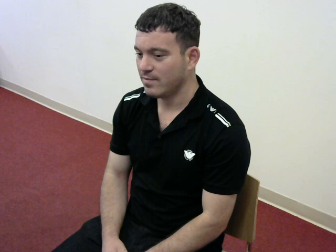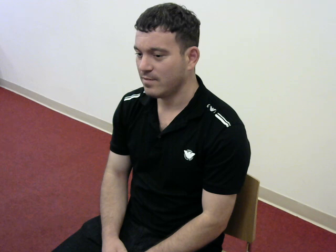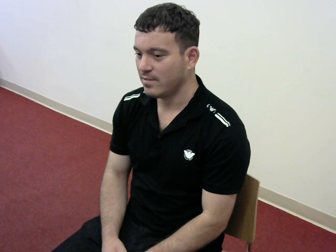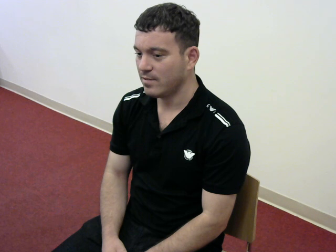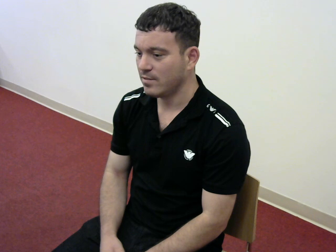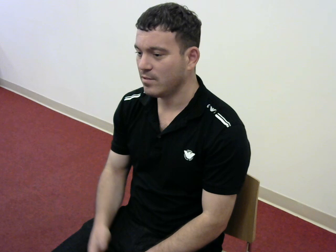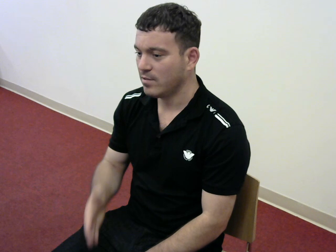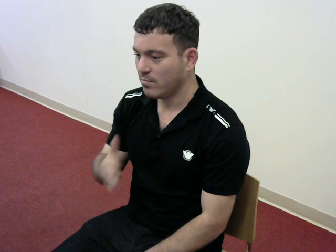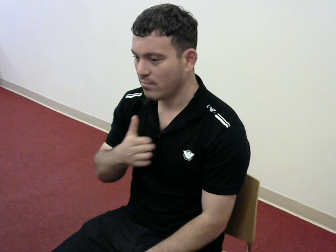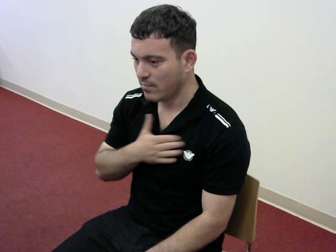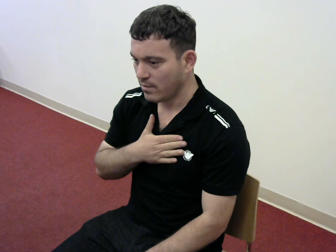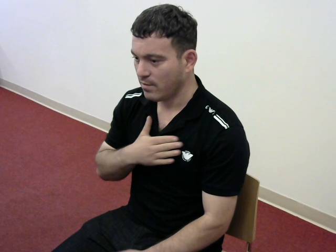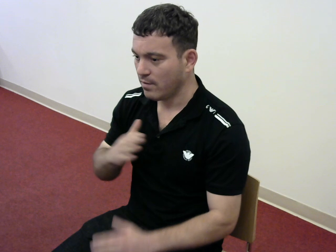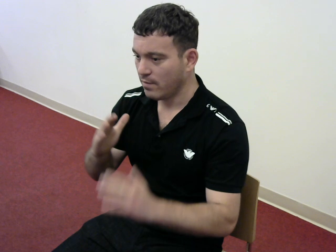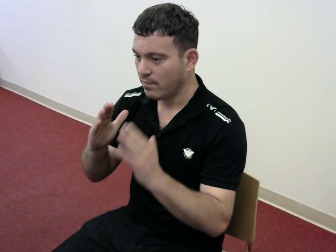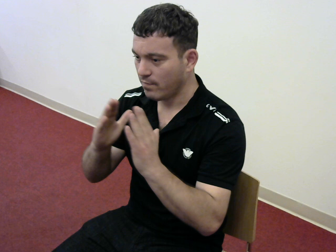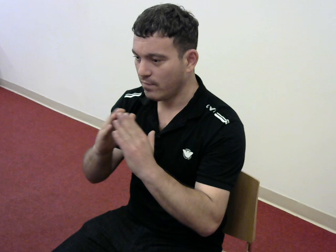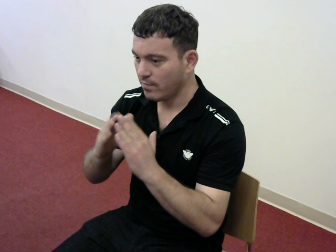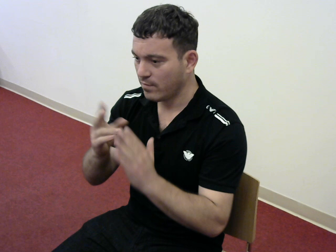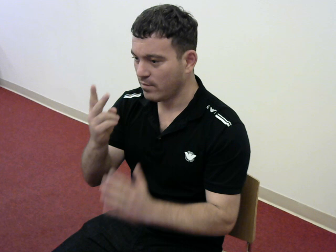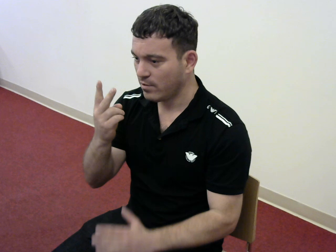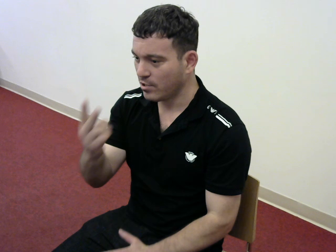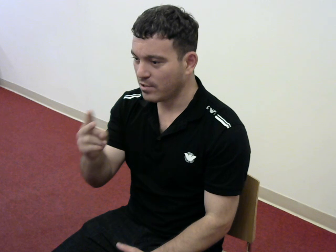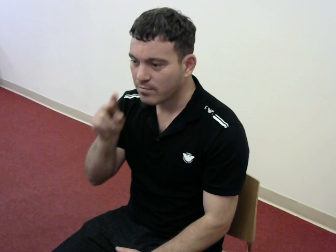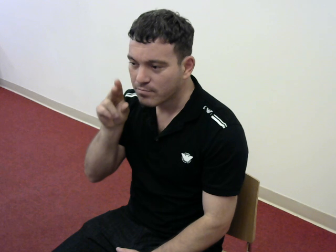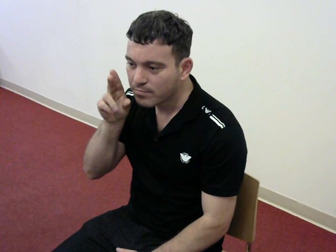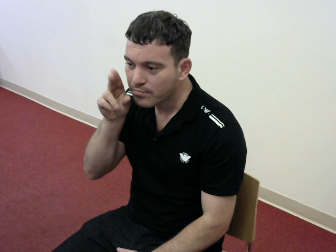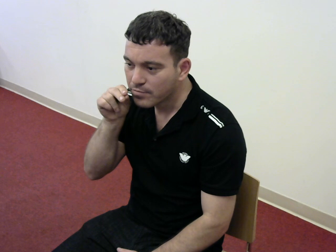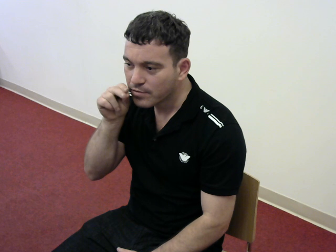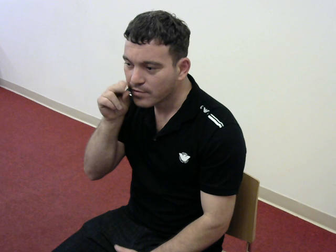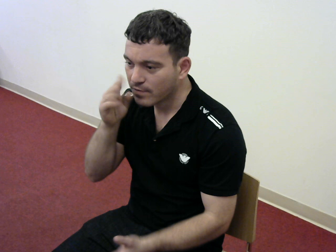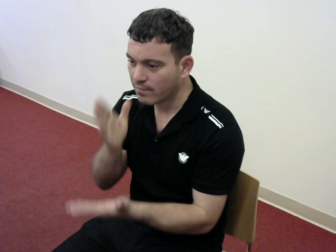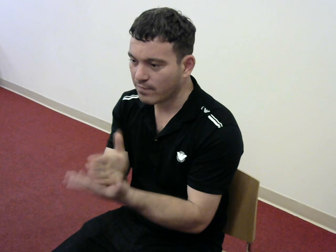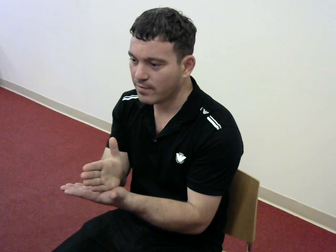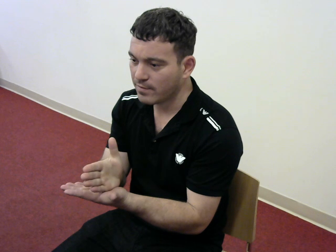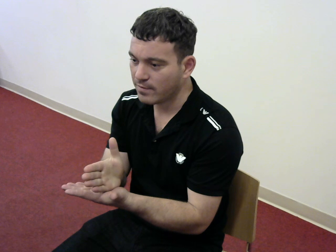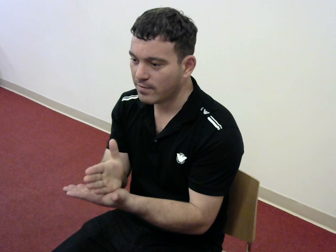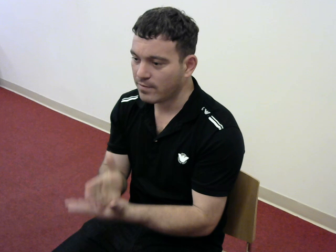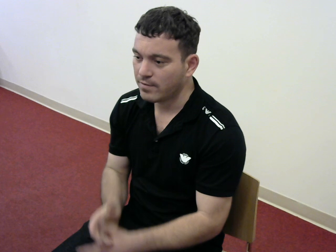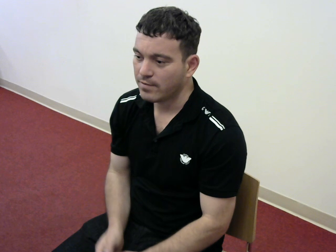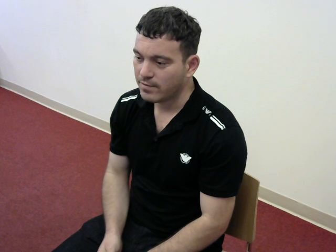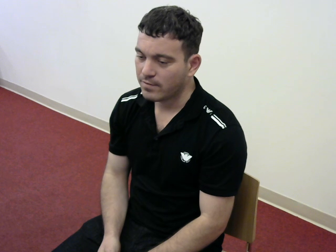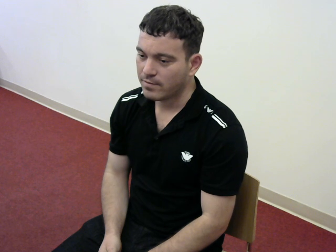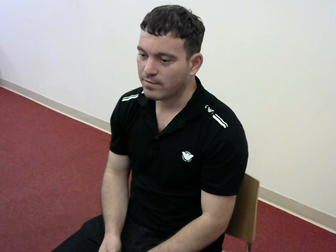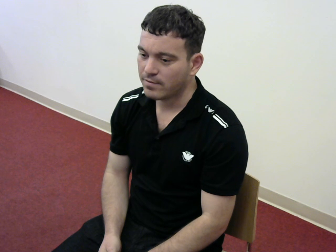Mənim evdə 2 pişiyim var